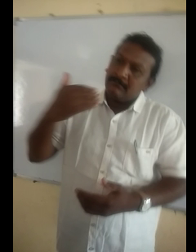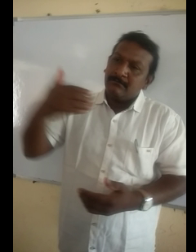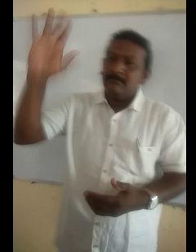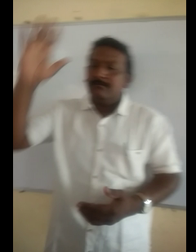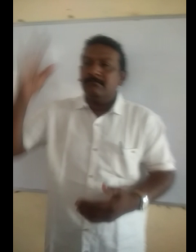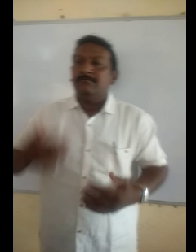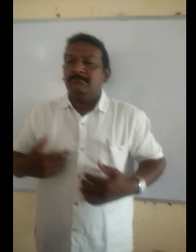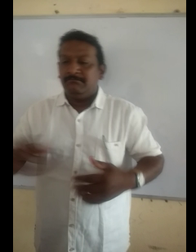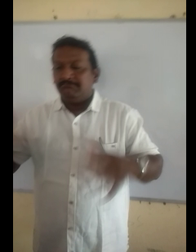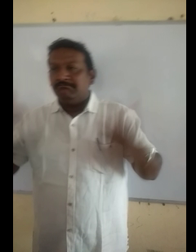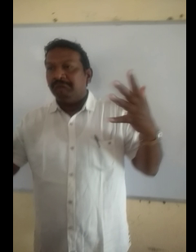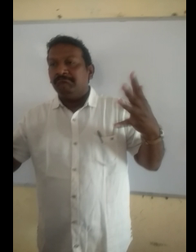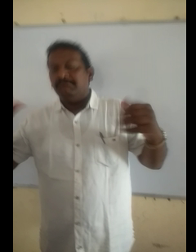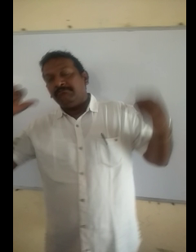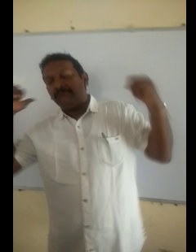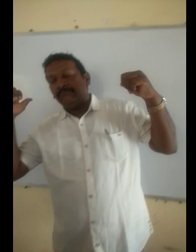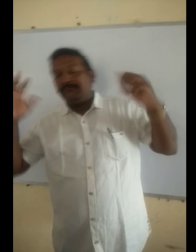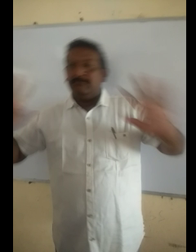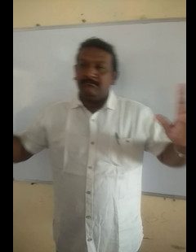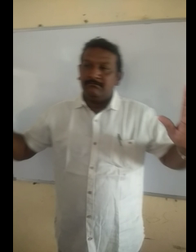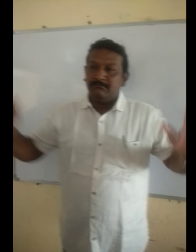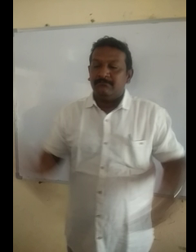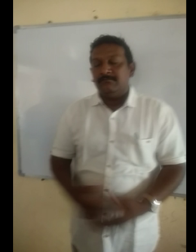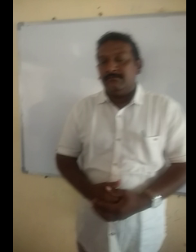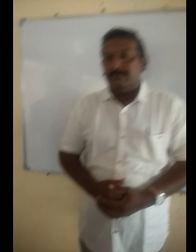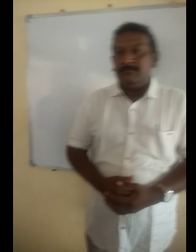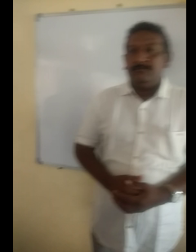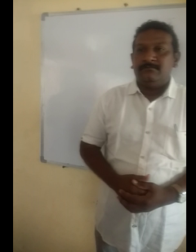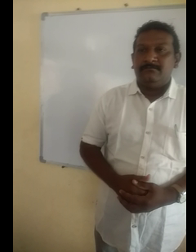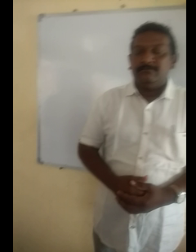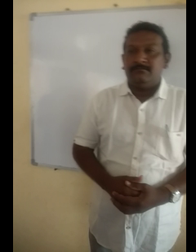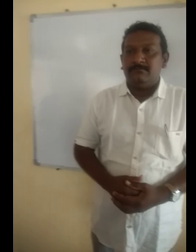you do anything, i do not care